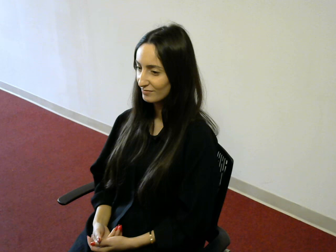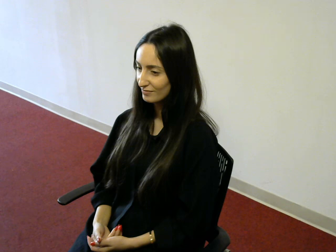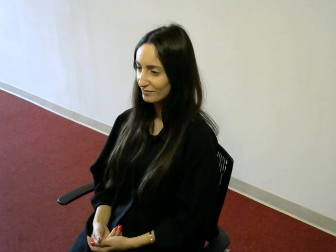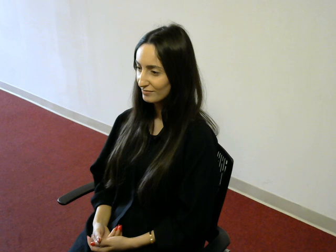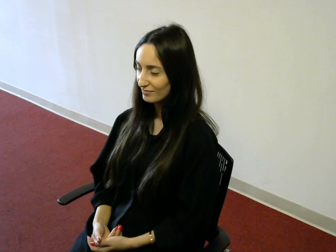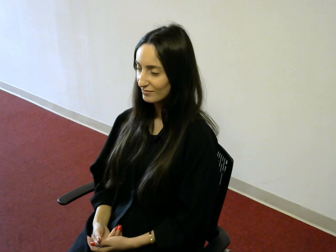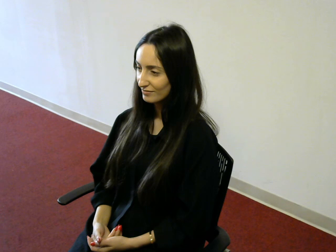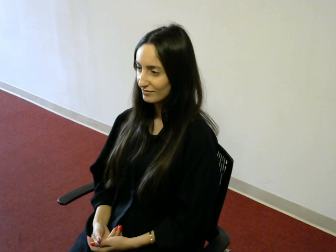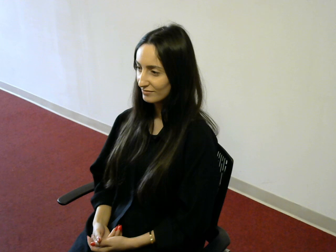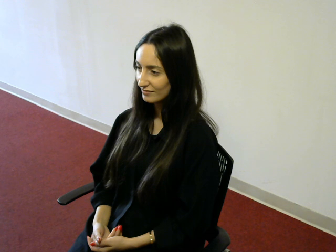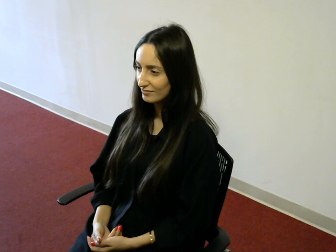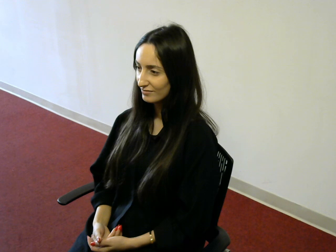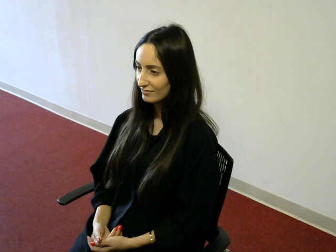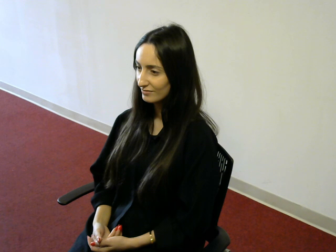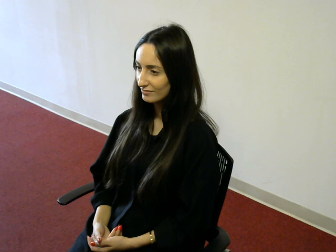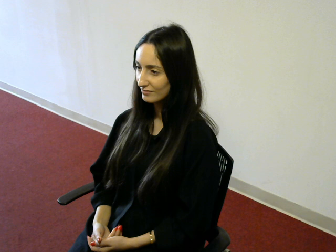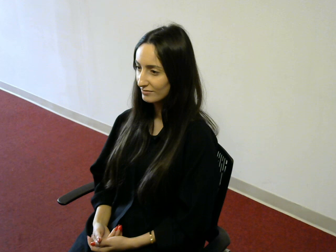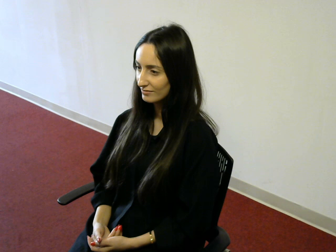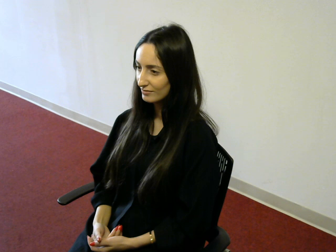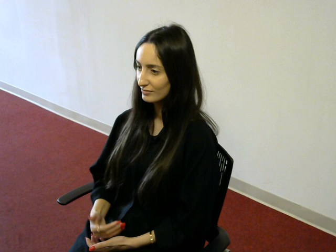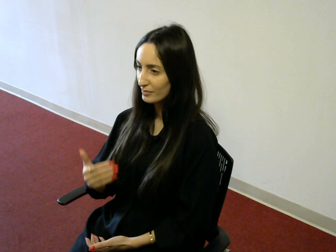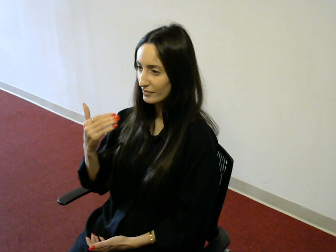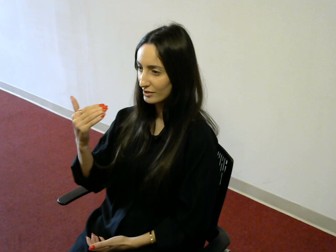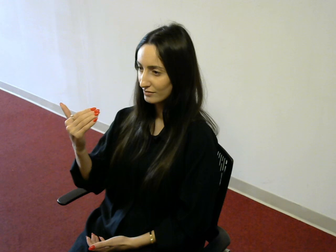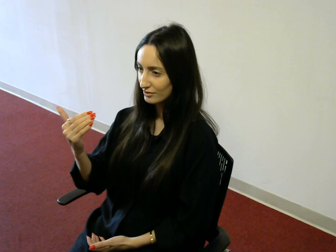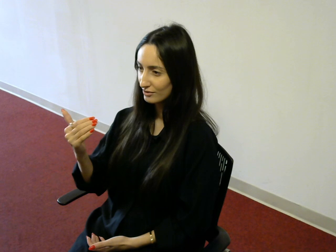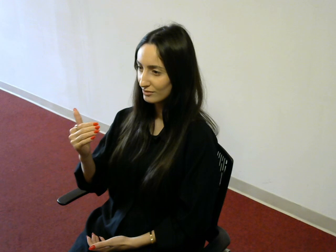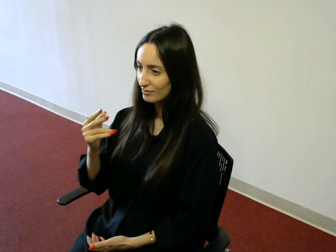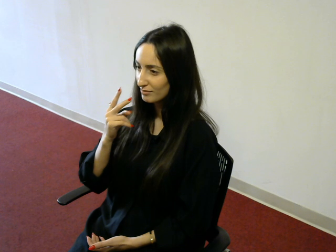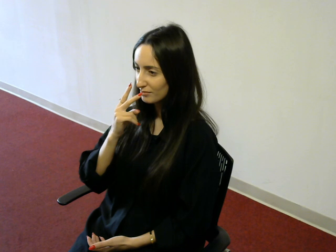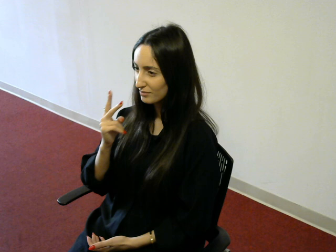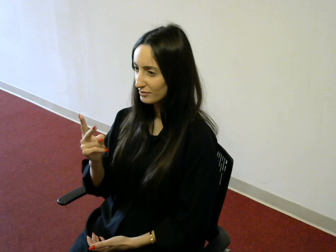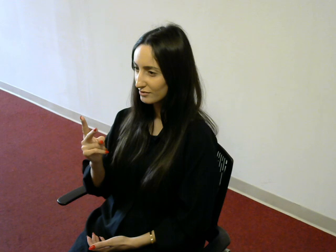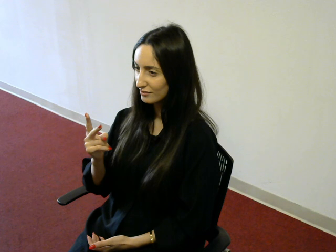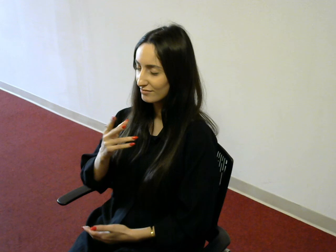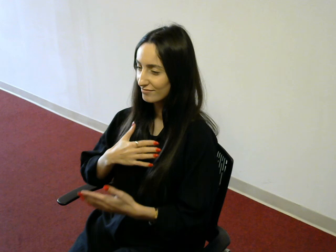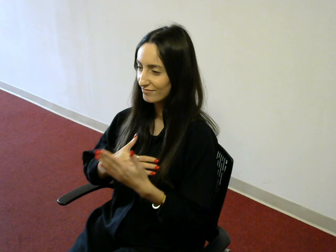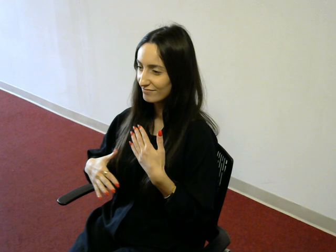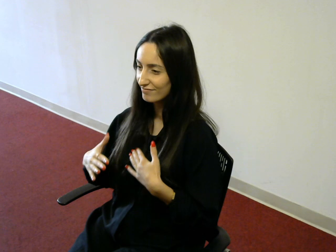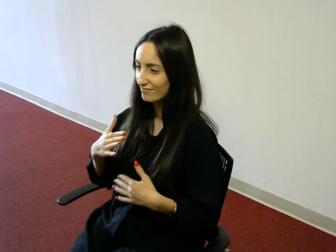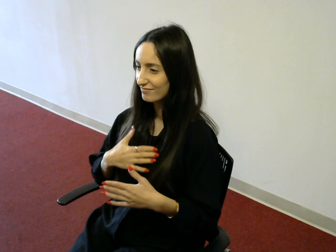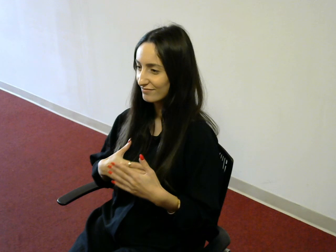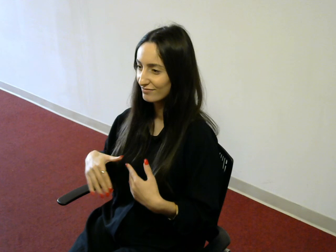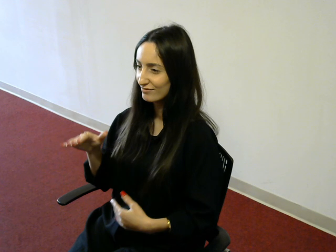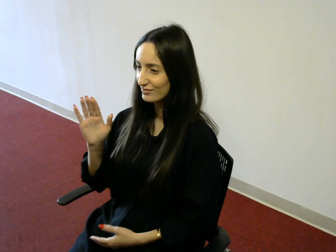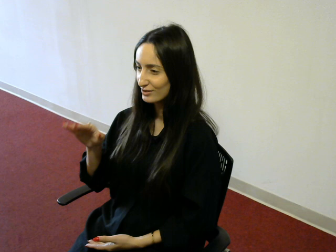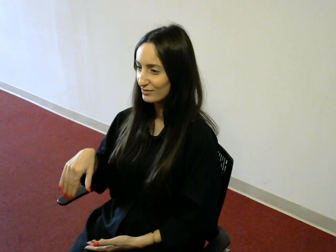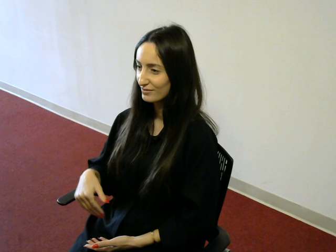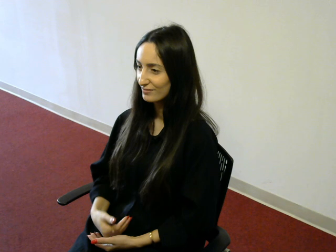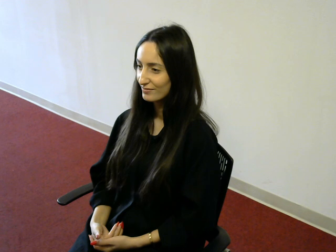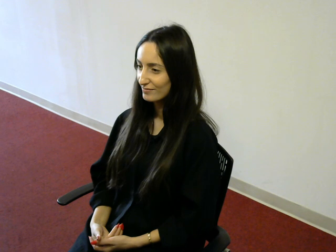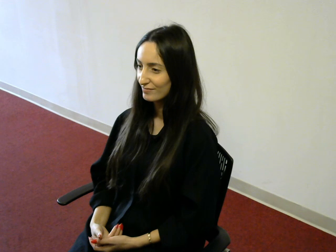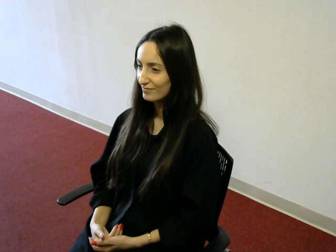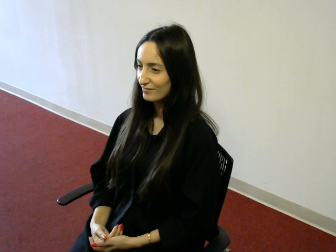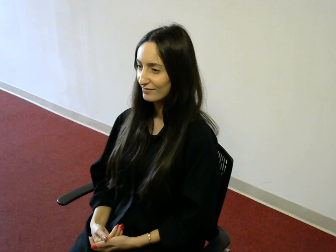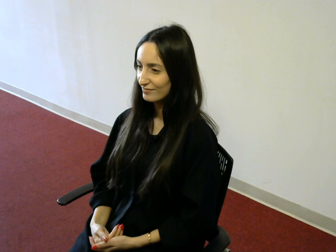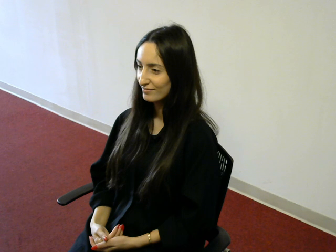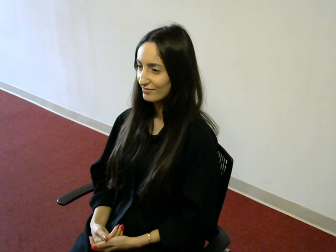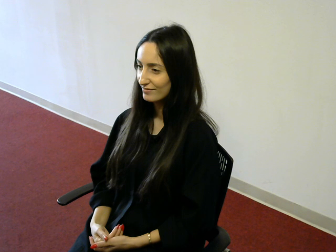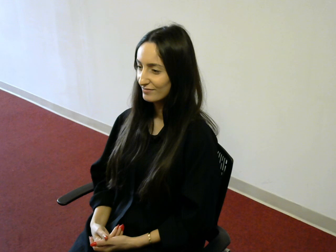Sizi görməyimə şad oldum